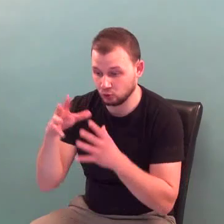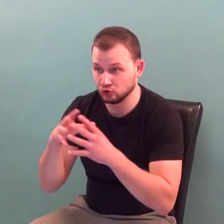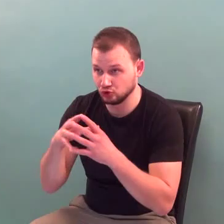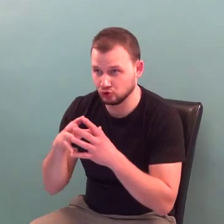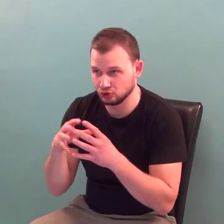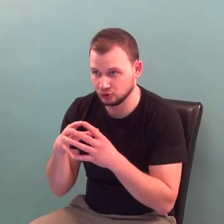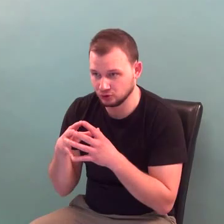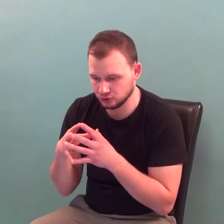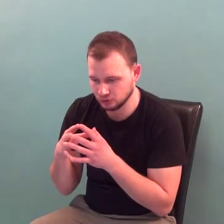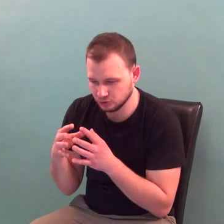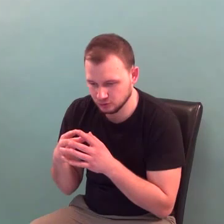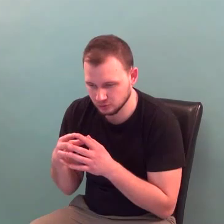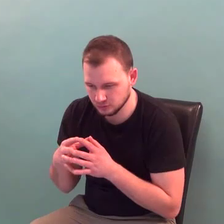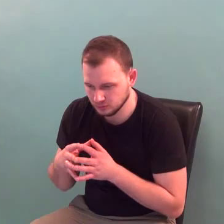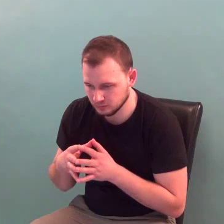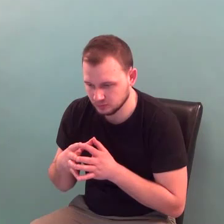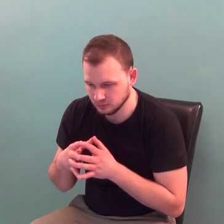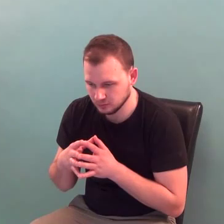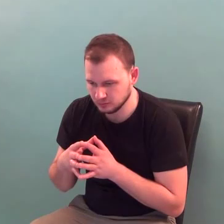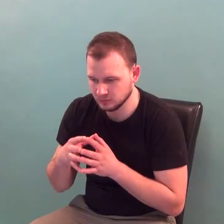Dziesiątego?